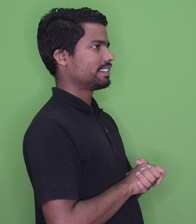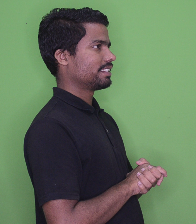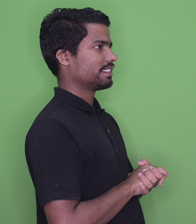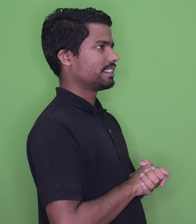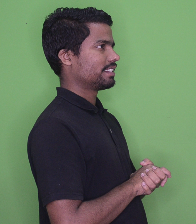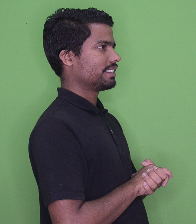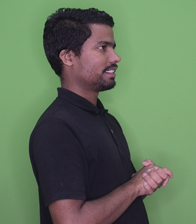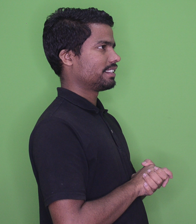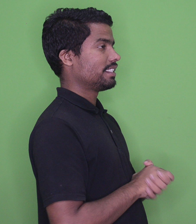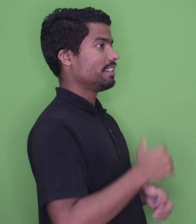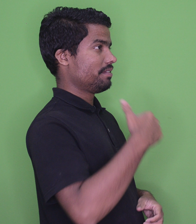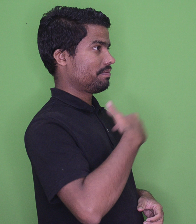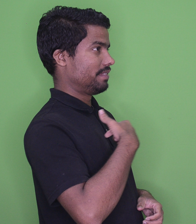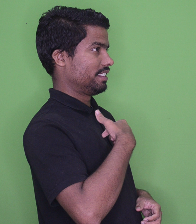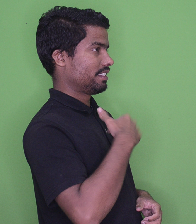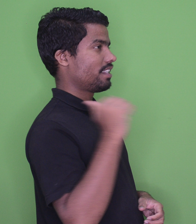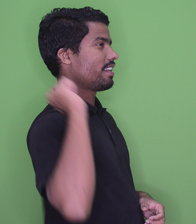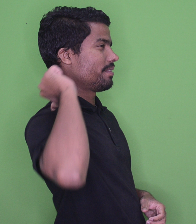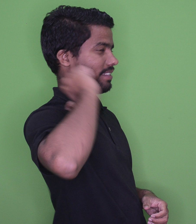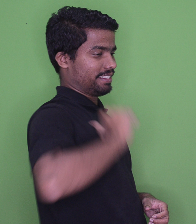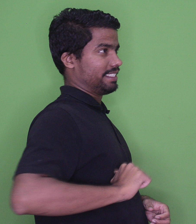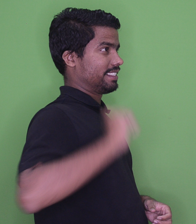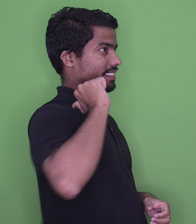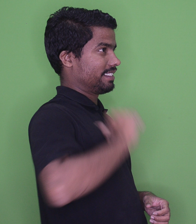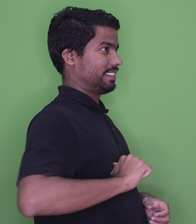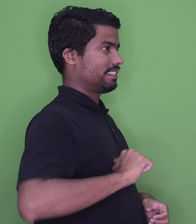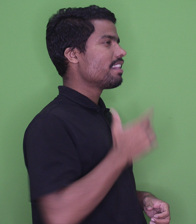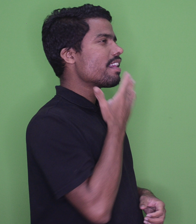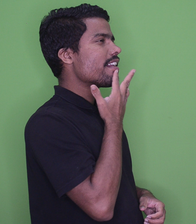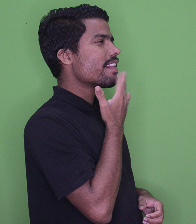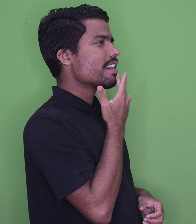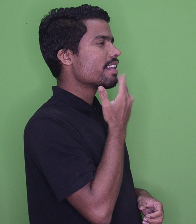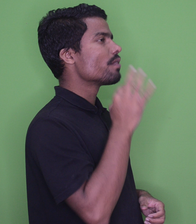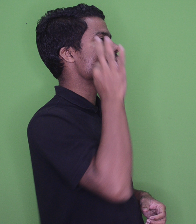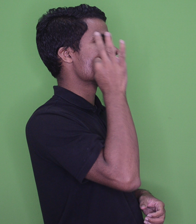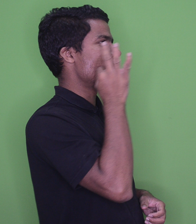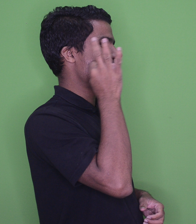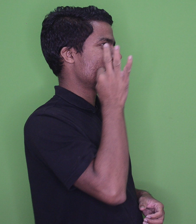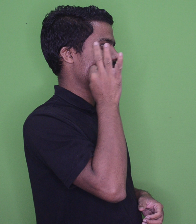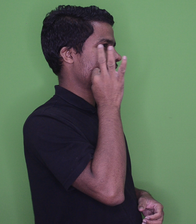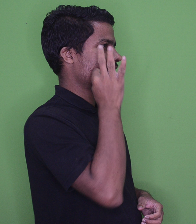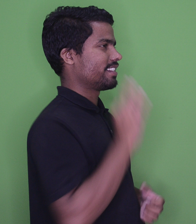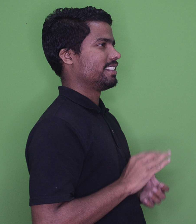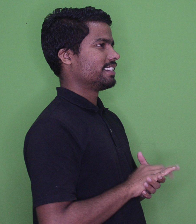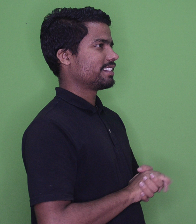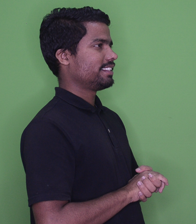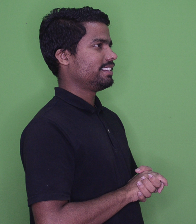my bag is of blue colour